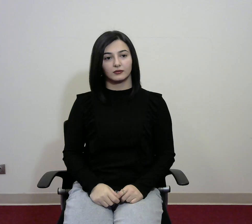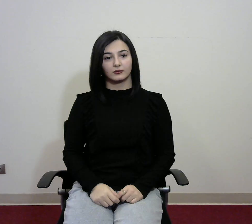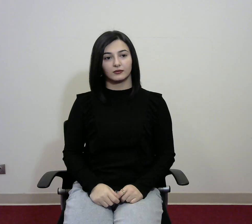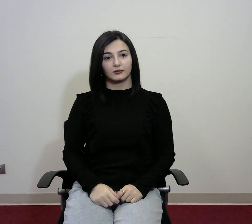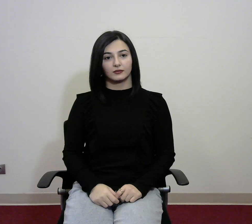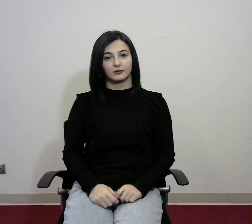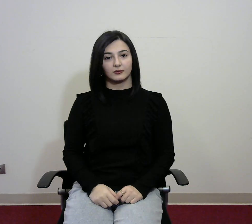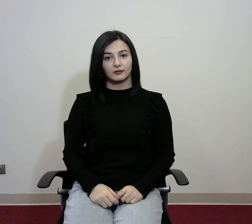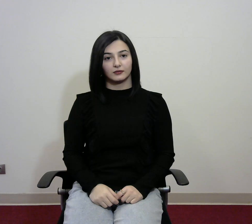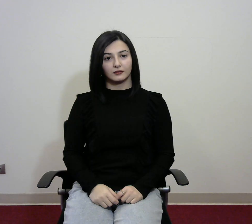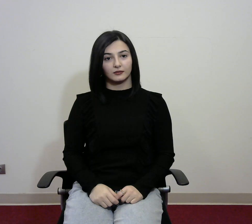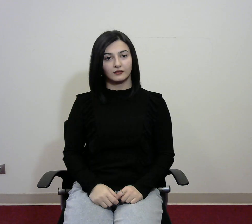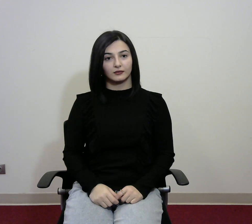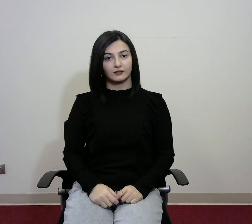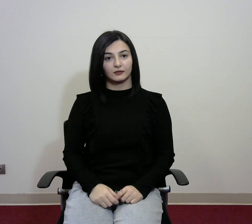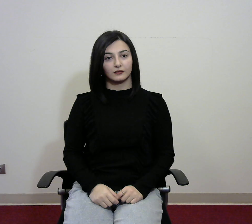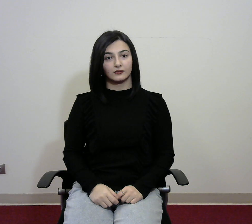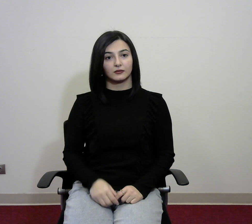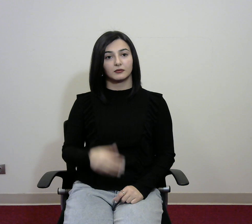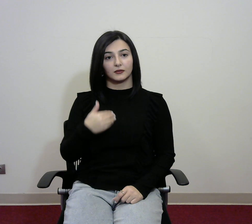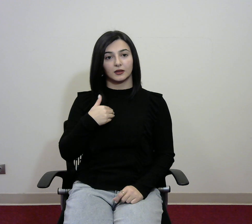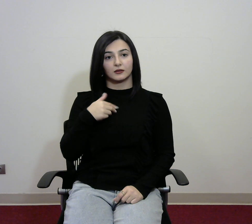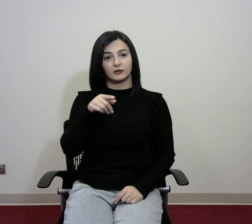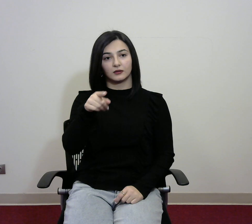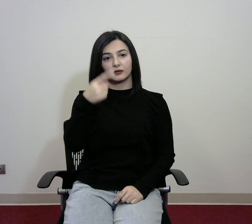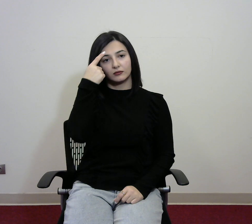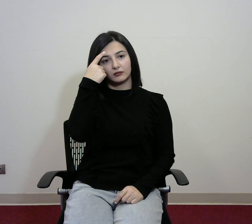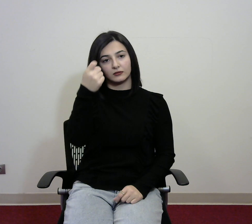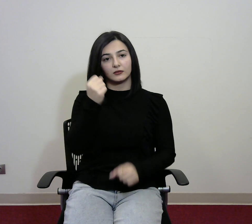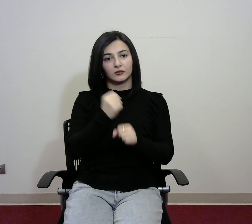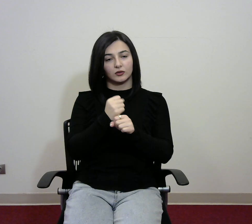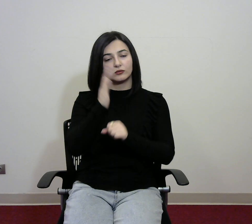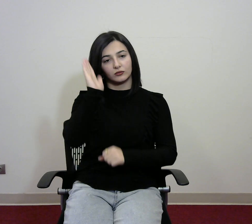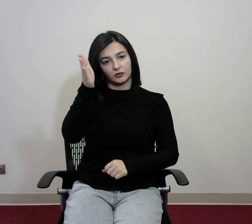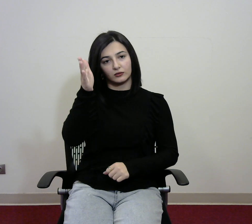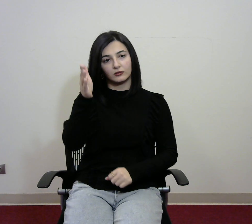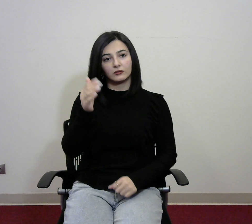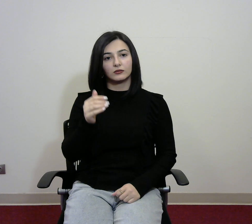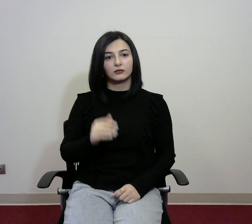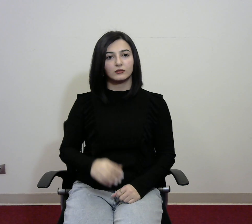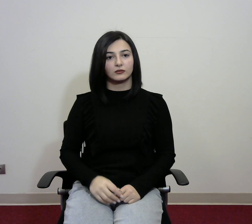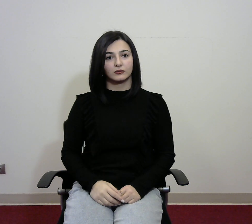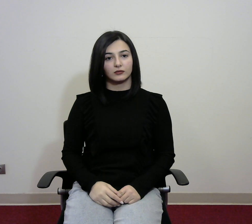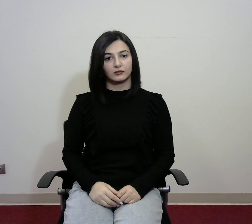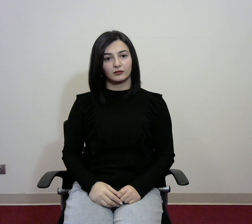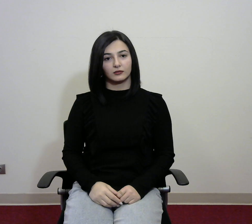Mən sizə xəbər edəcəyəm